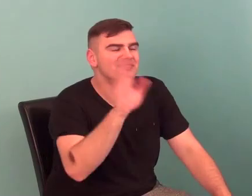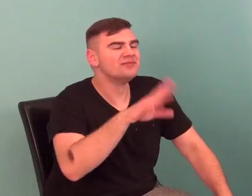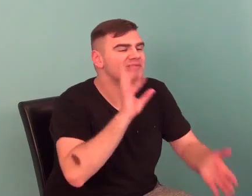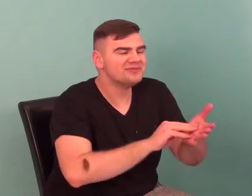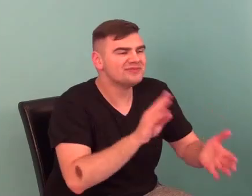Powtórz.